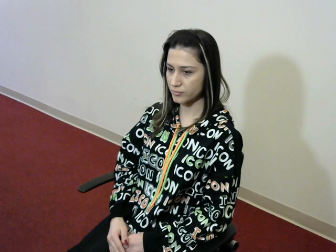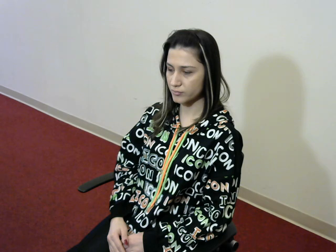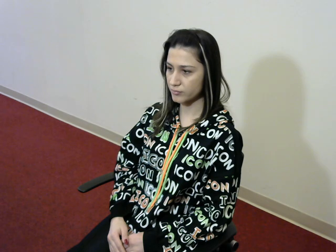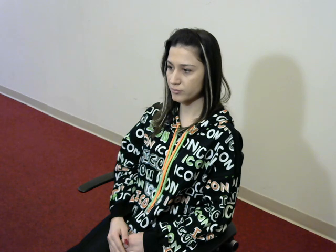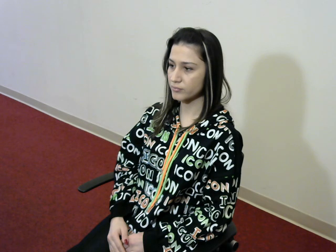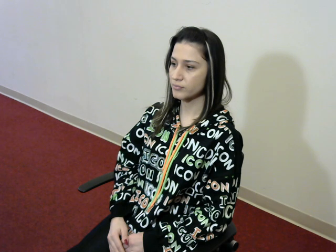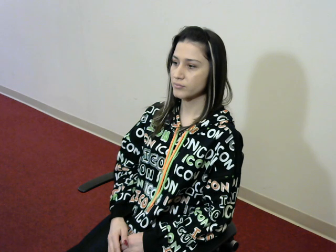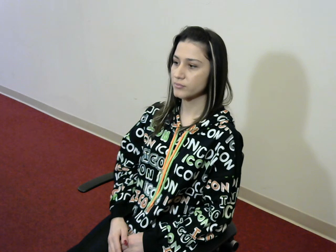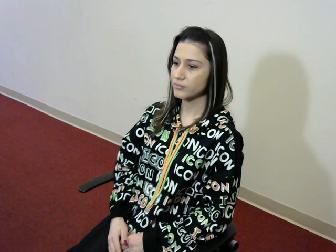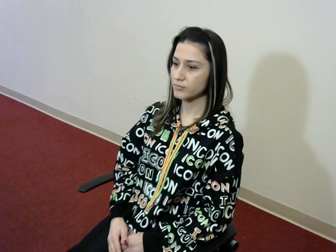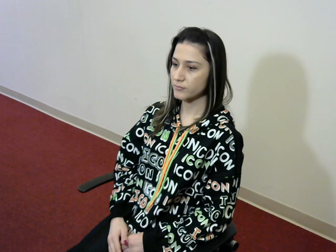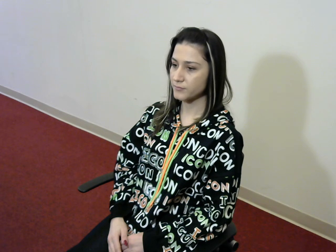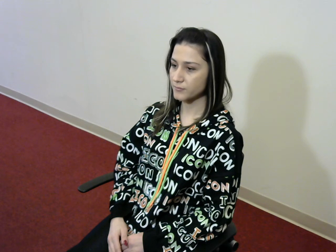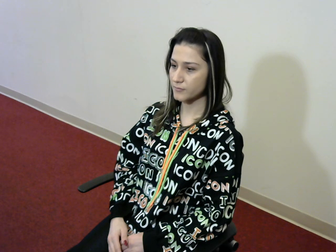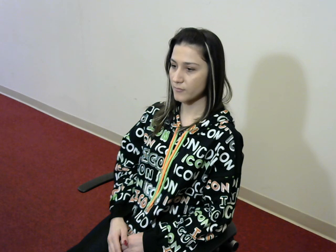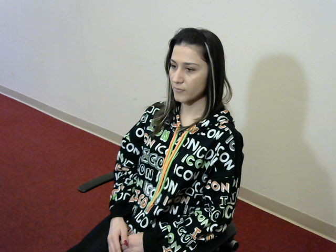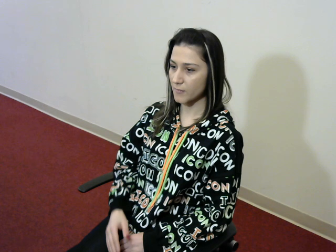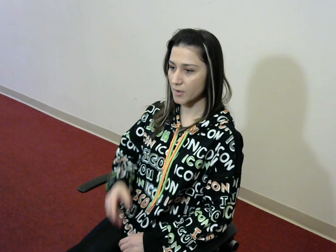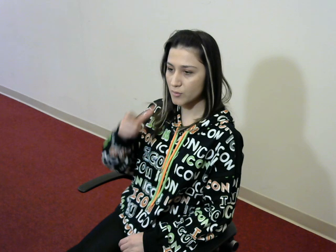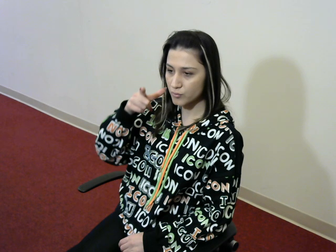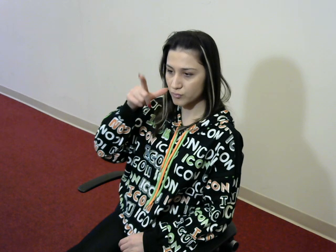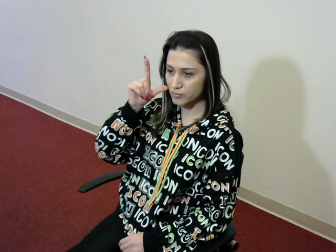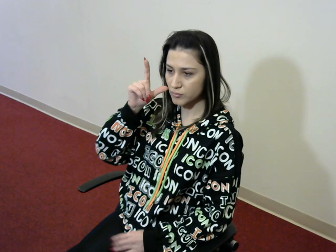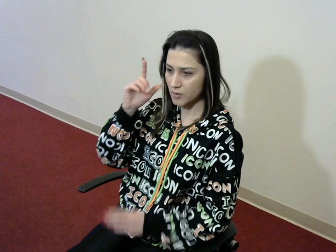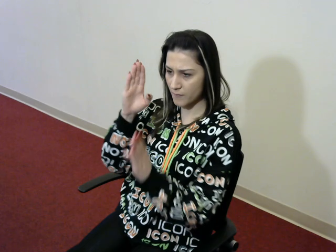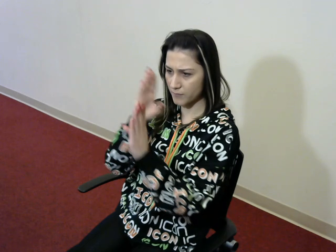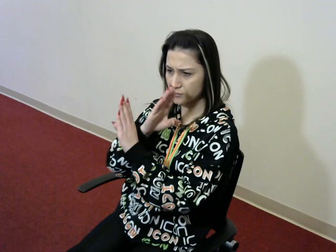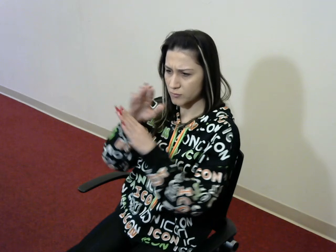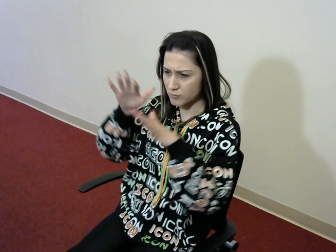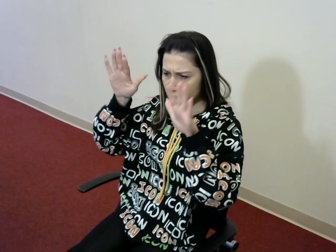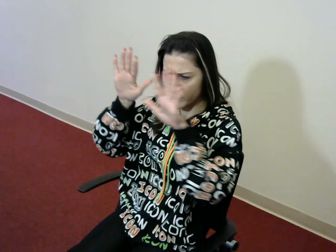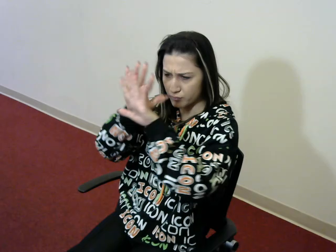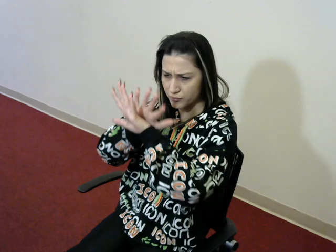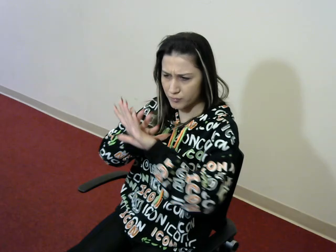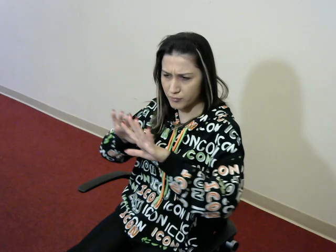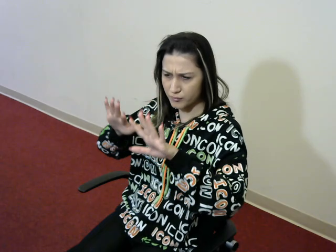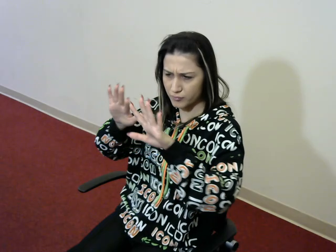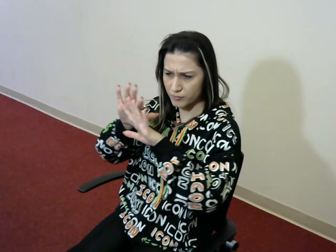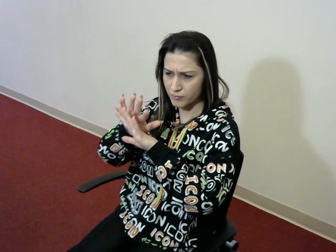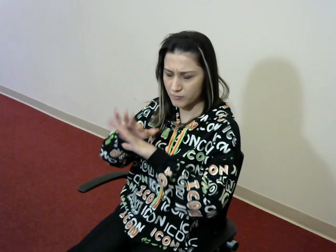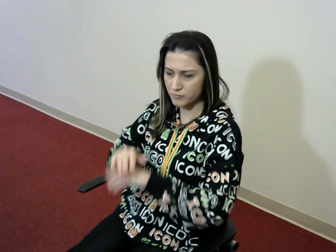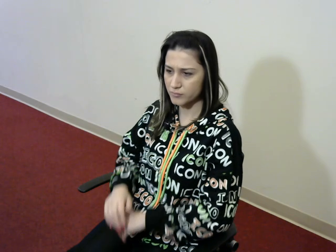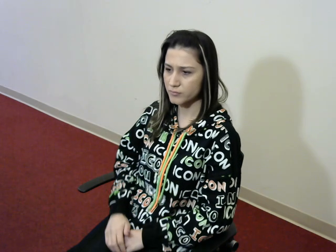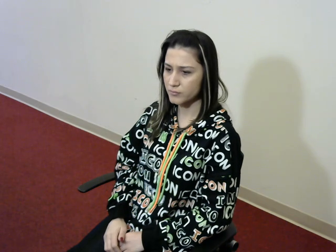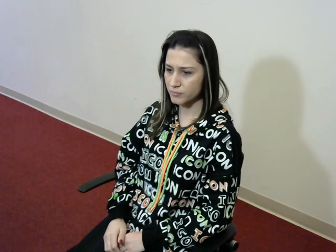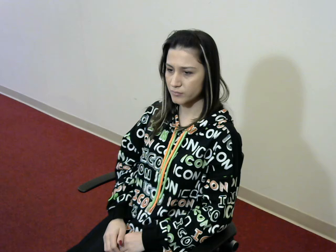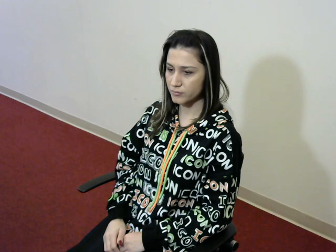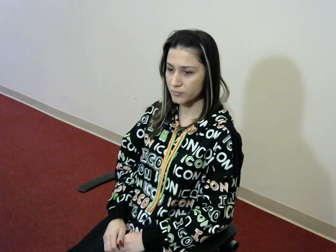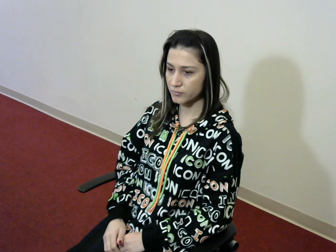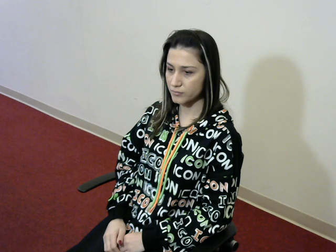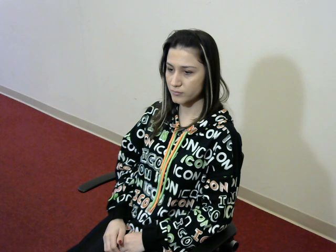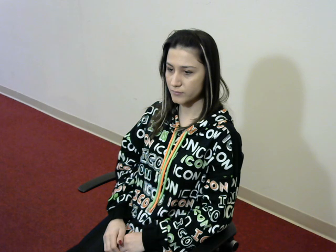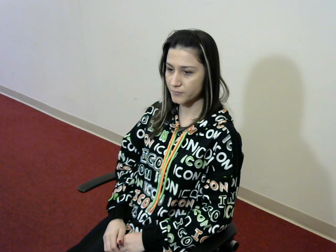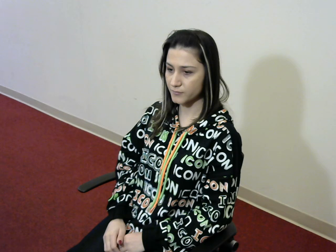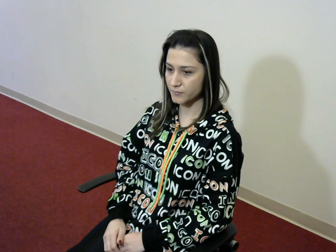Srağagün hava dumanlı idi